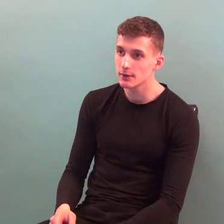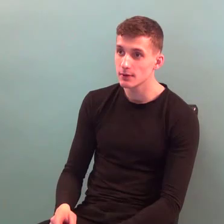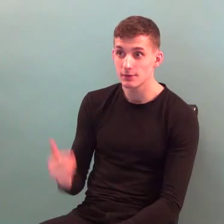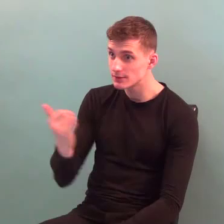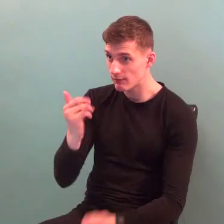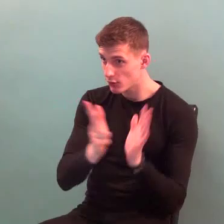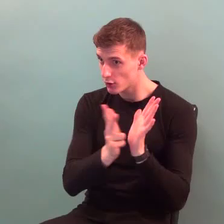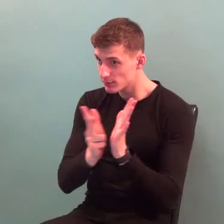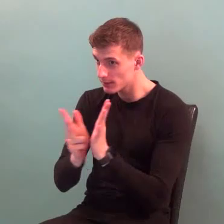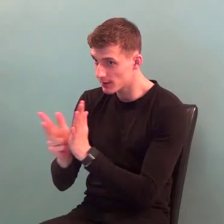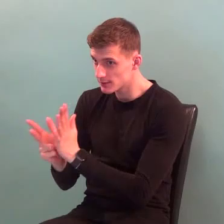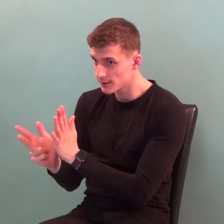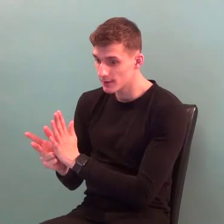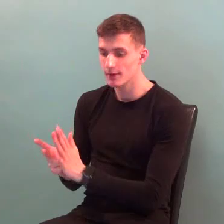Zawsze o osiemnastej?